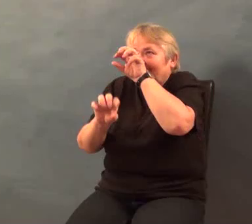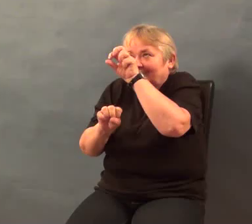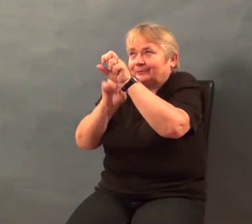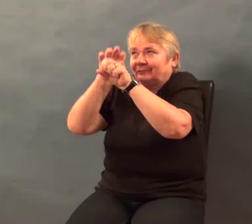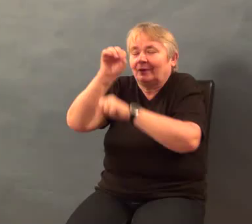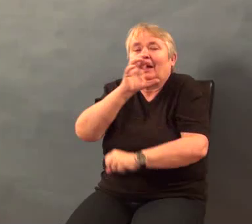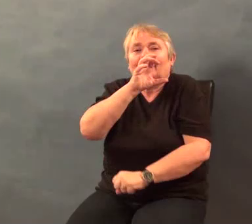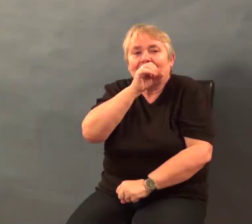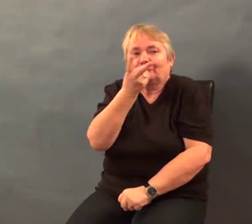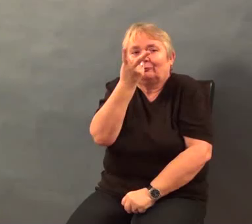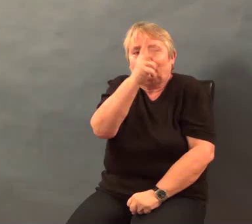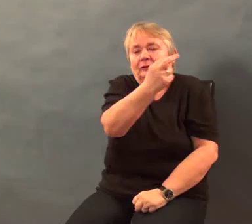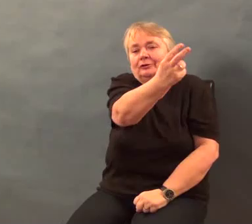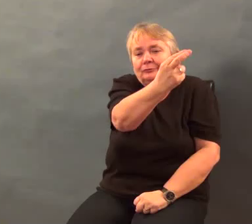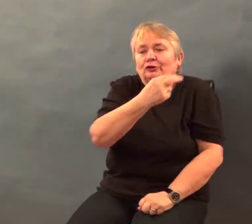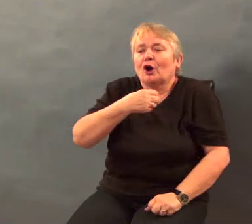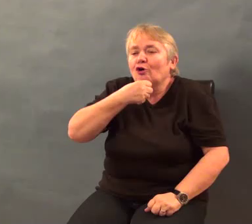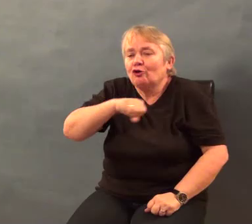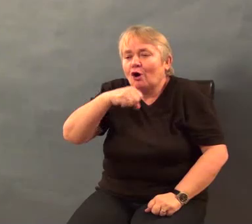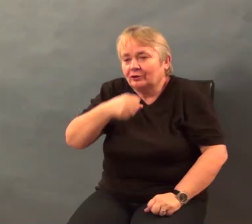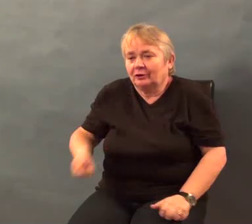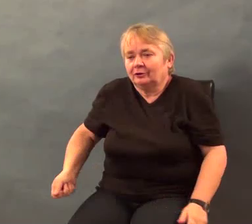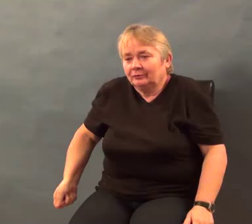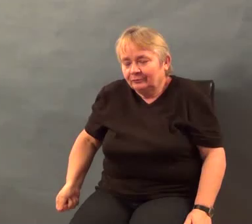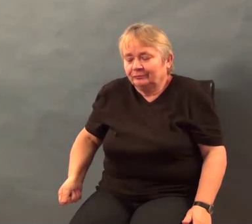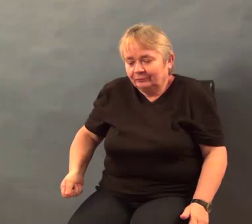Podchodzi drugi pan prowadzący kozę.